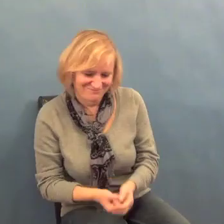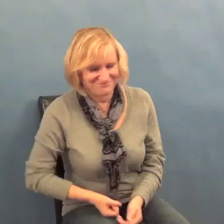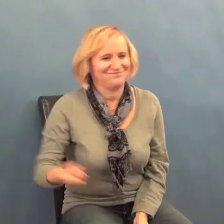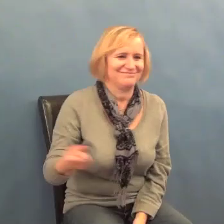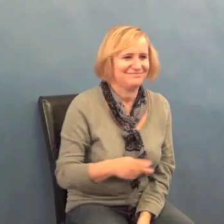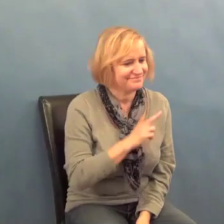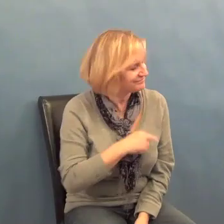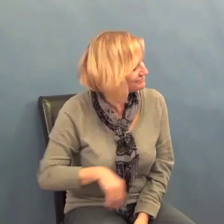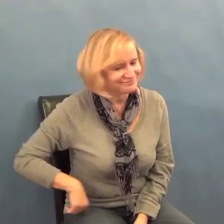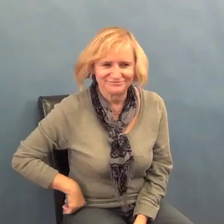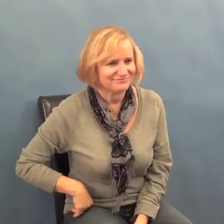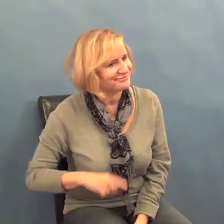Policjant bez słowa pokręcił głową i poszedł dalej.